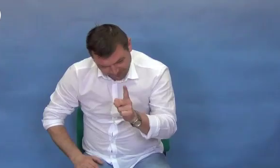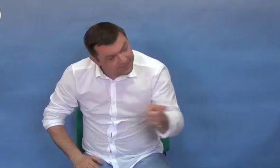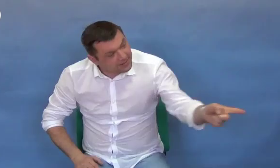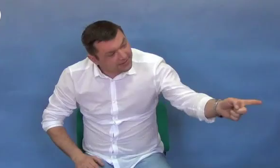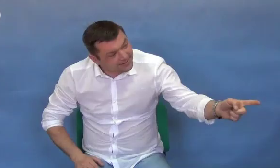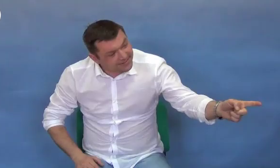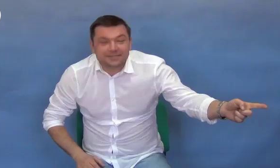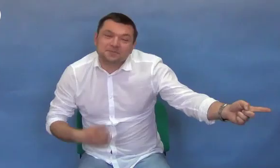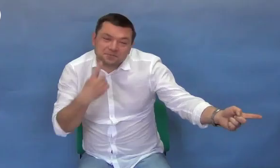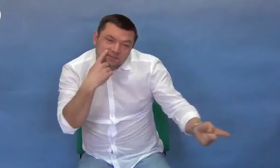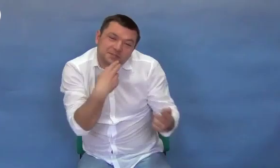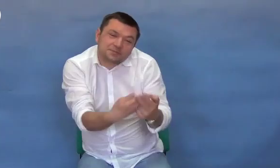Ona myśli, że upadł.